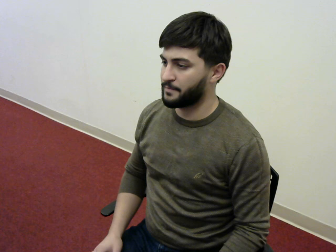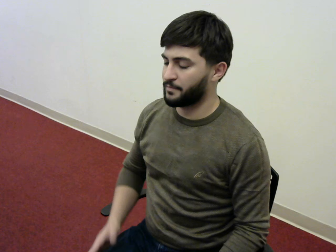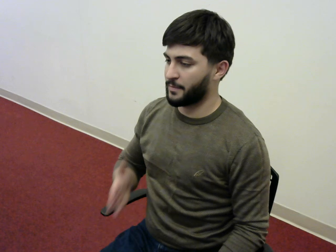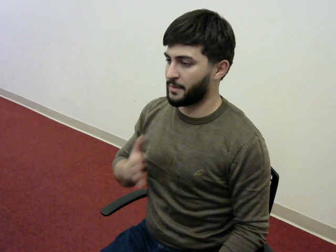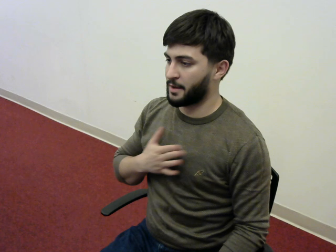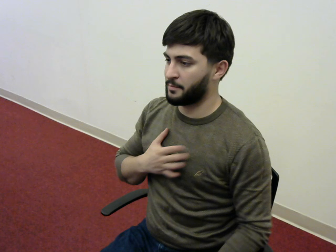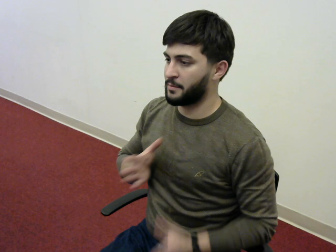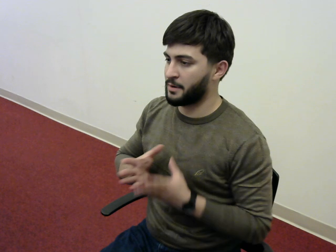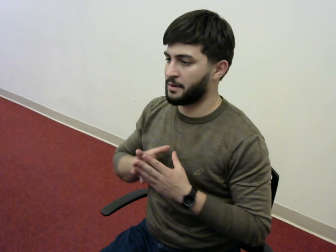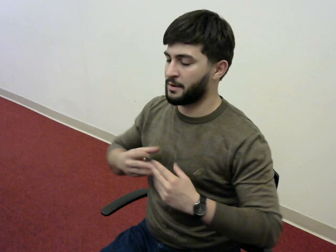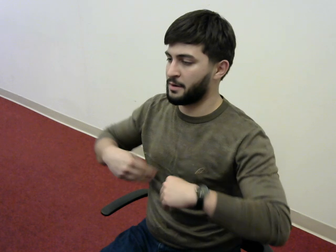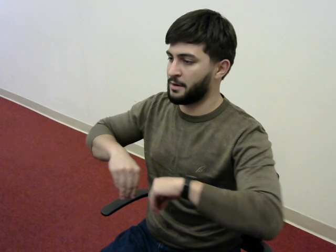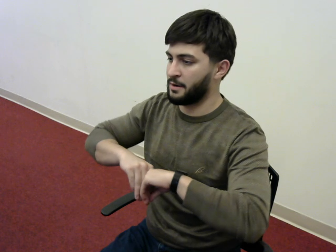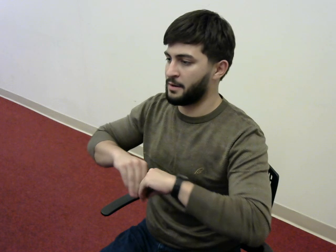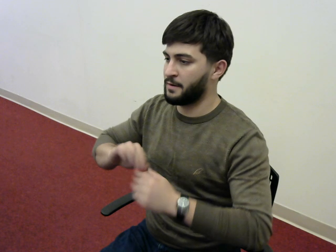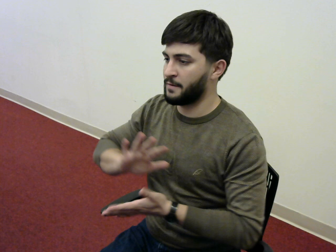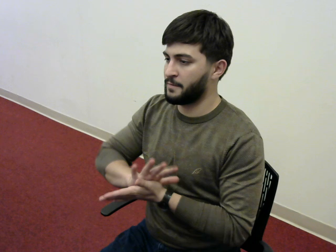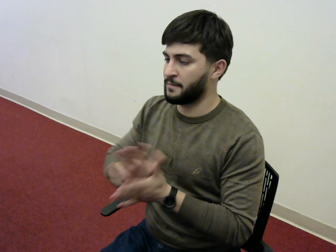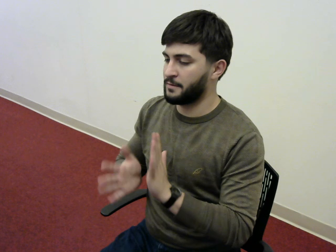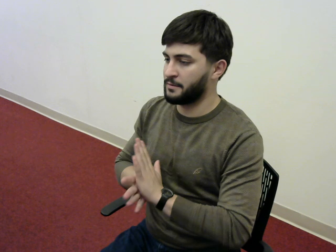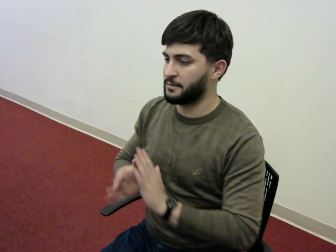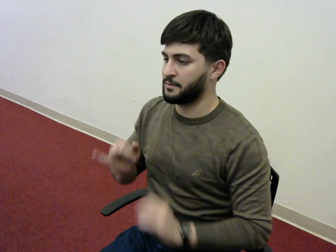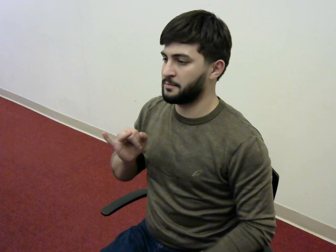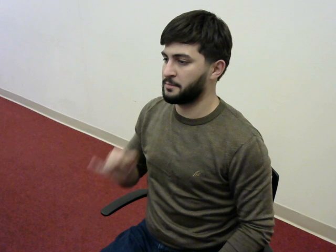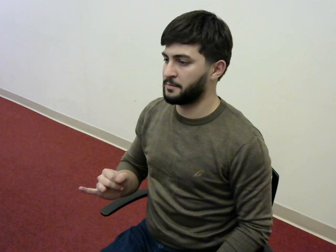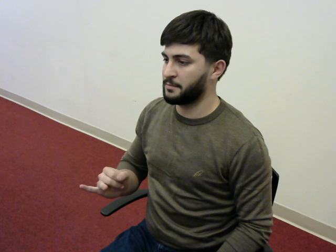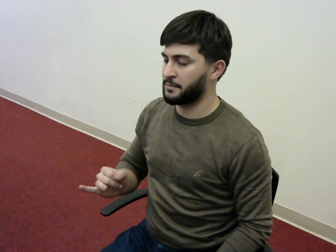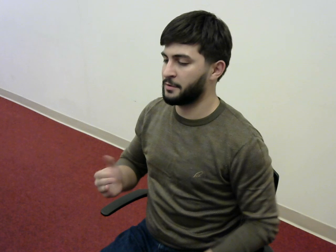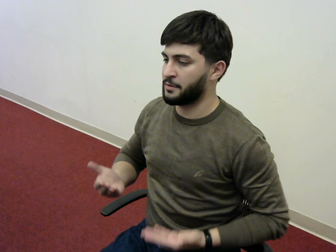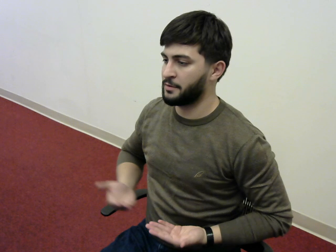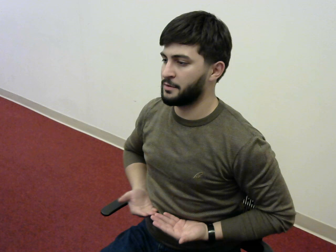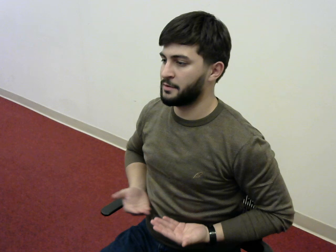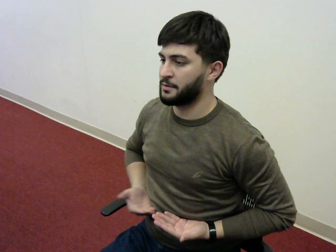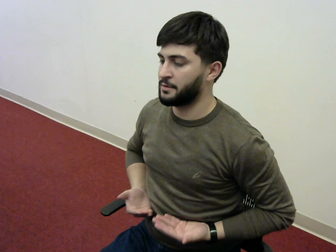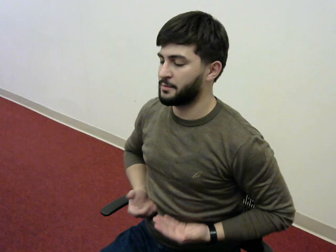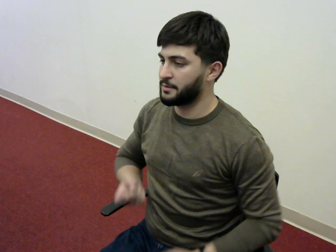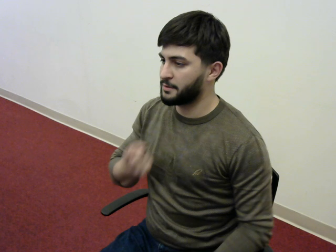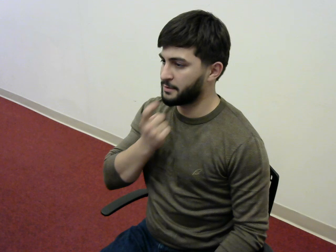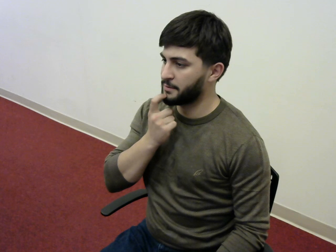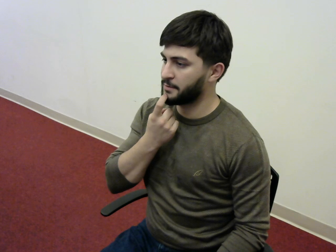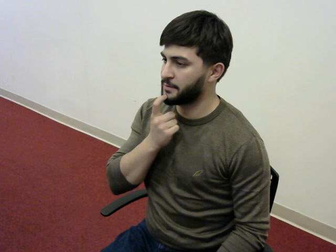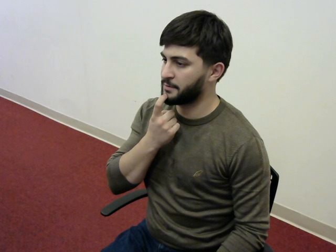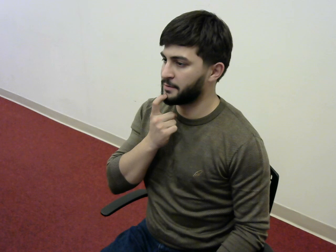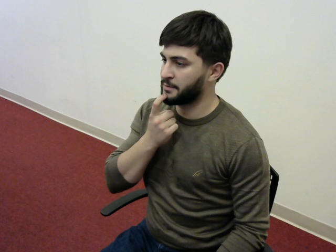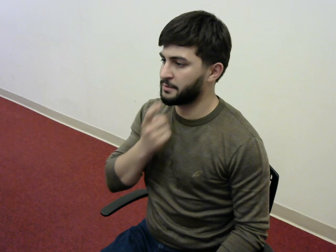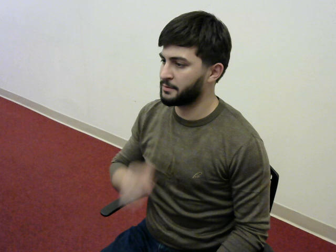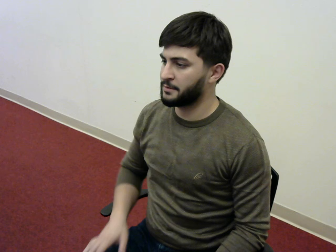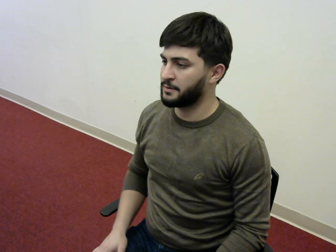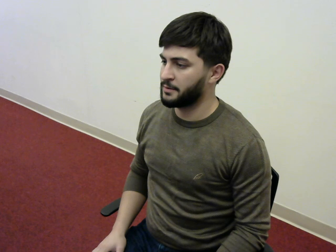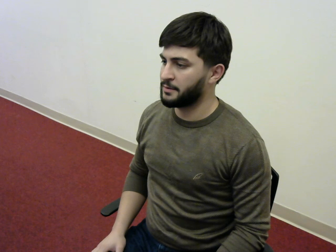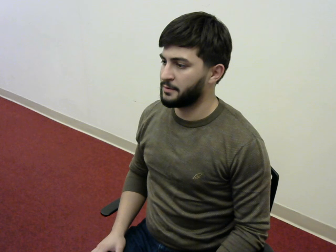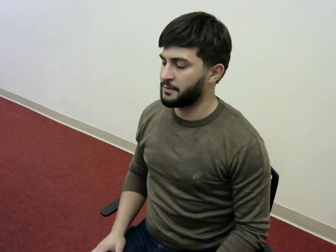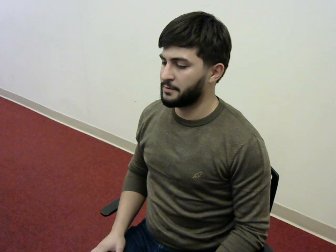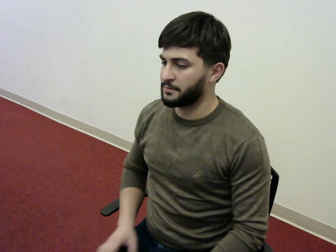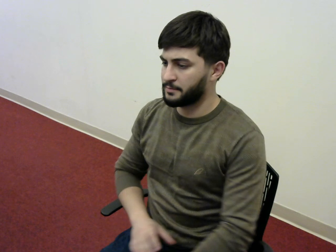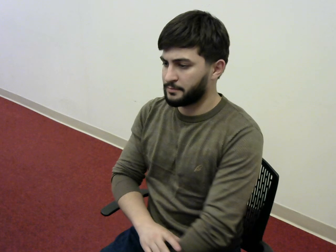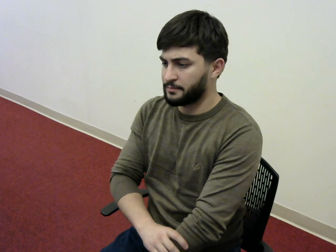Mənim ailəmin vəziyyəti yaxşı deyil, yaşamaq çətindir